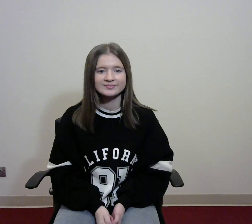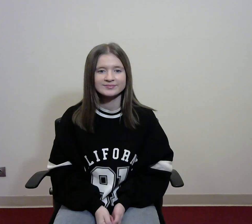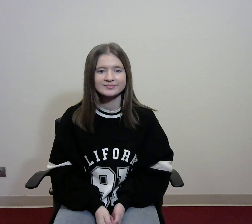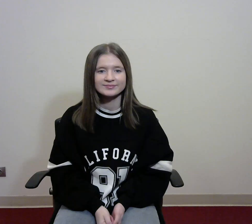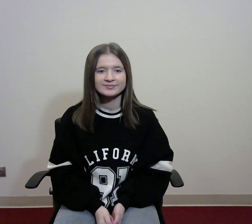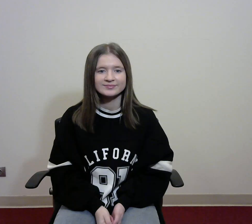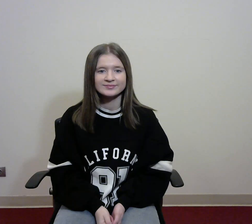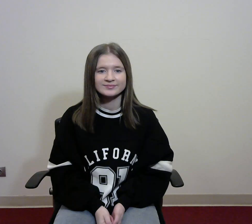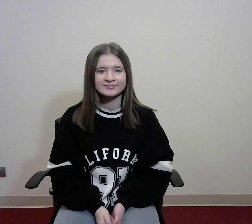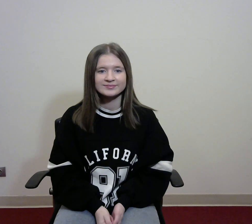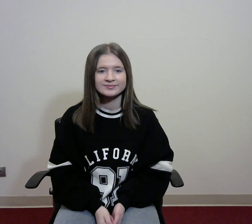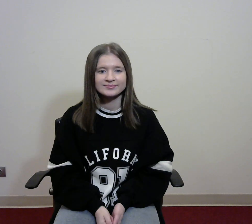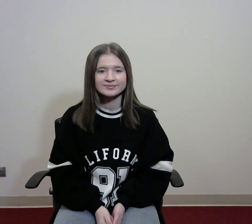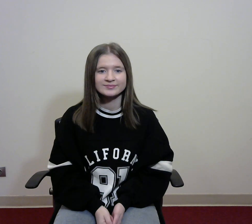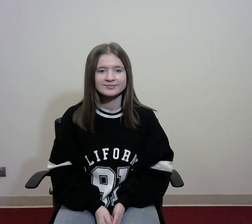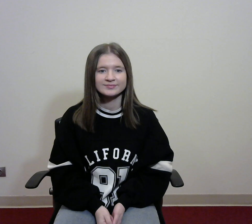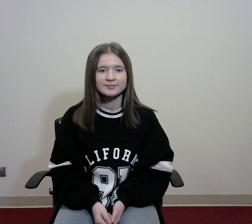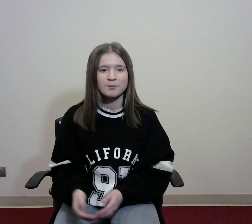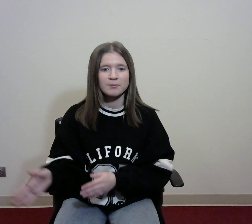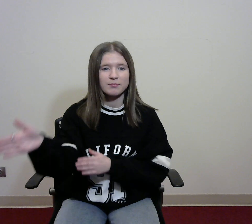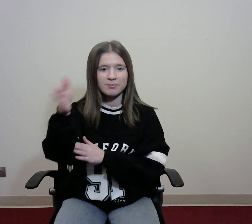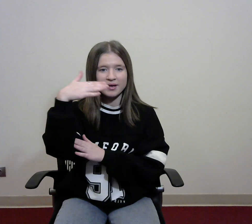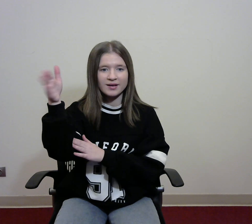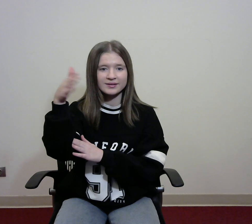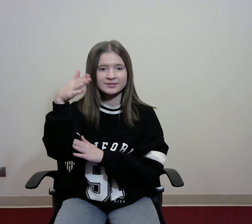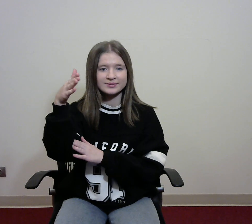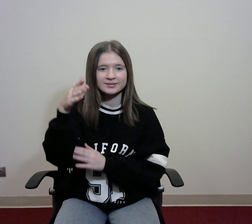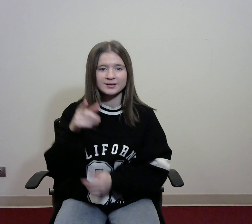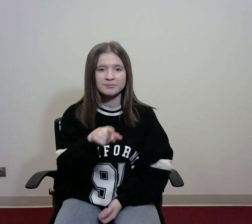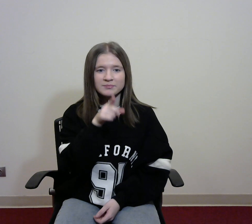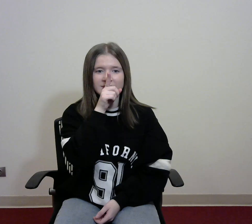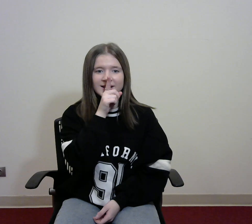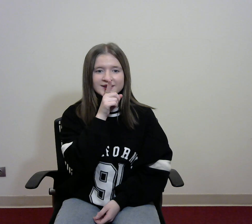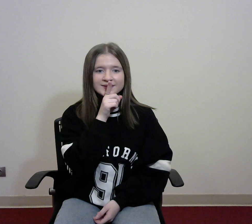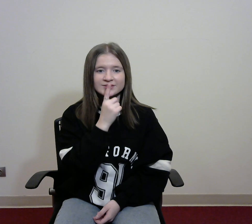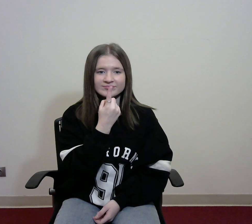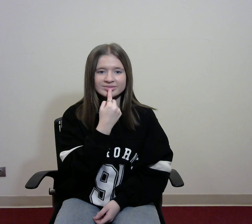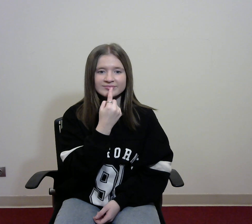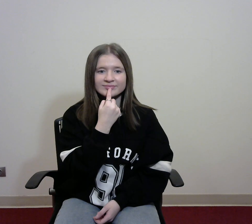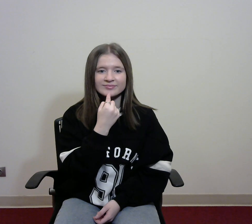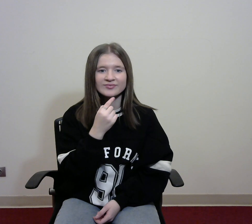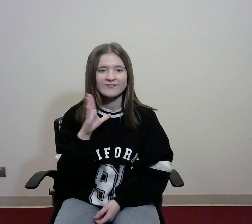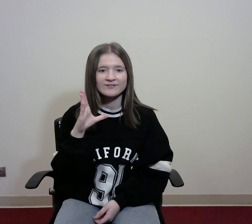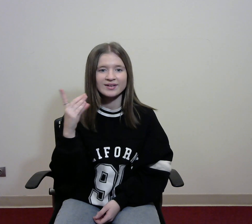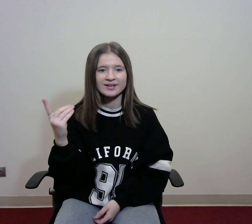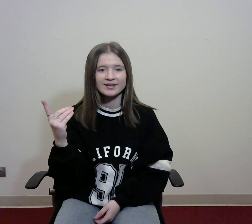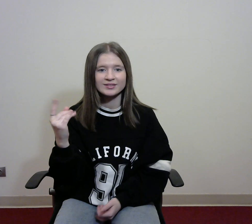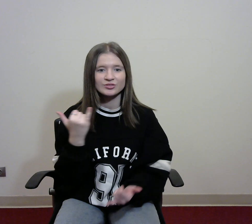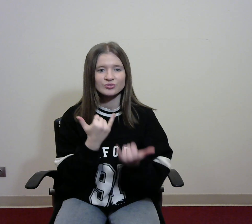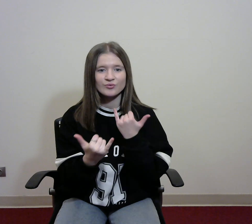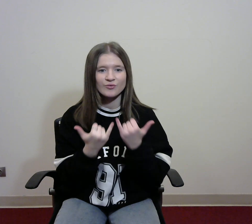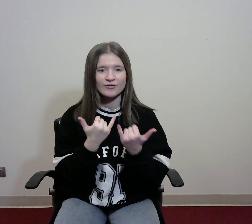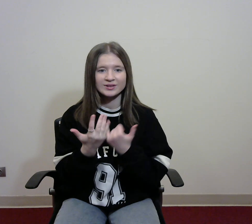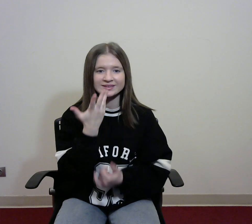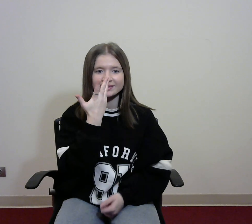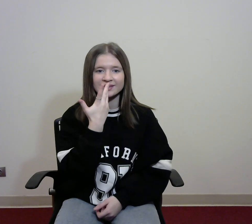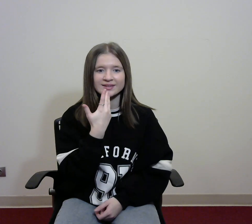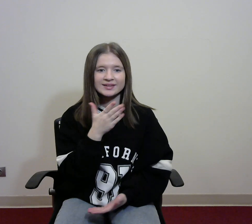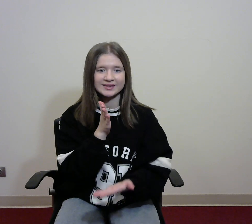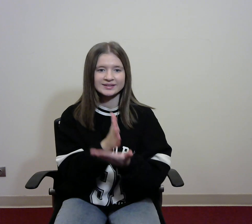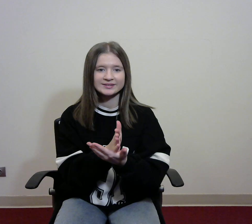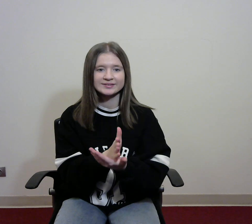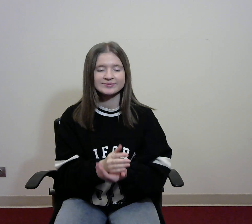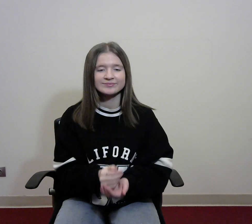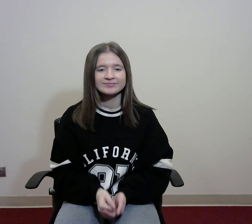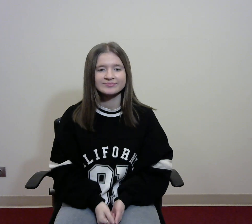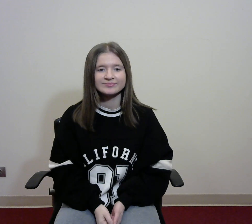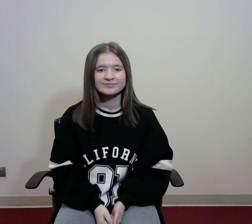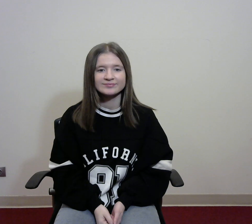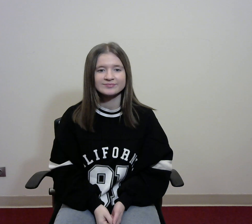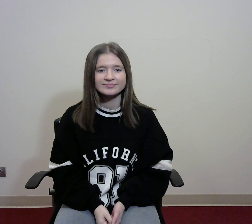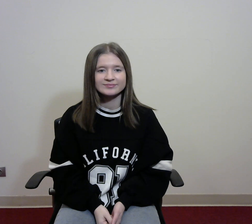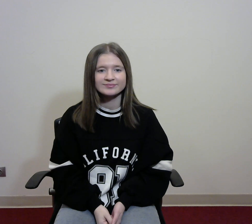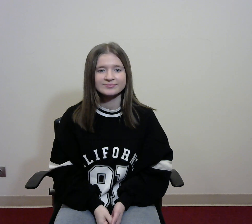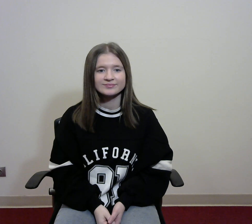Bayrağımızda mavi, qırmızı və yaşıl rənglər var